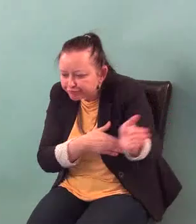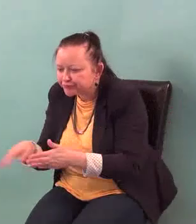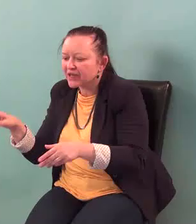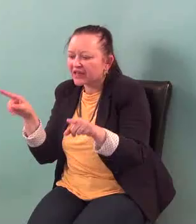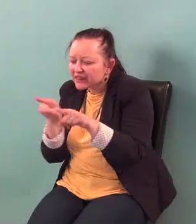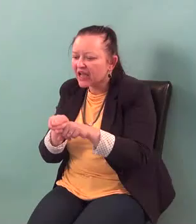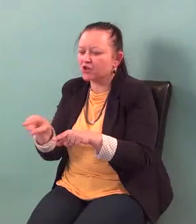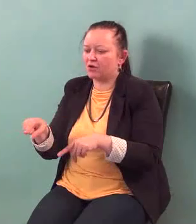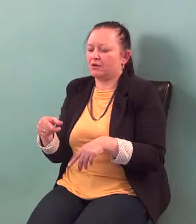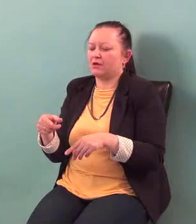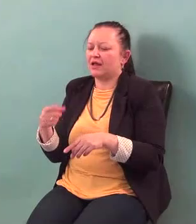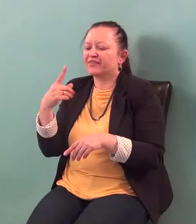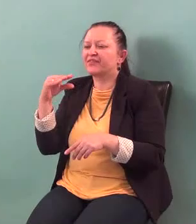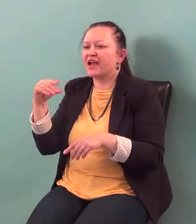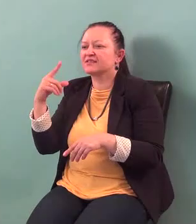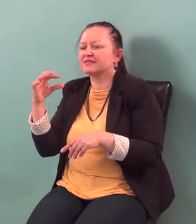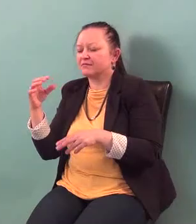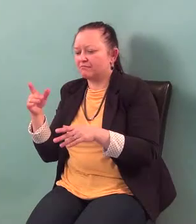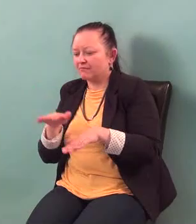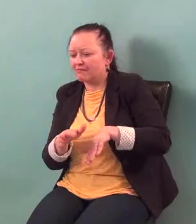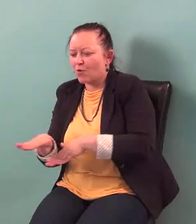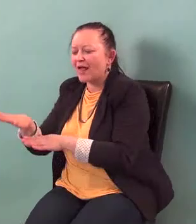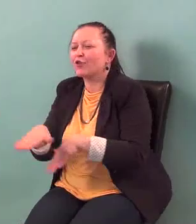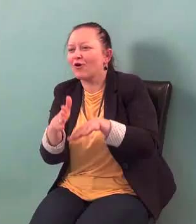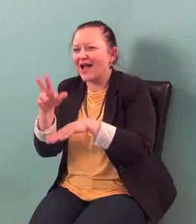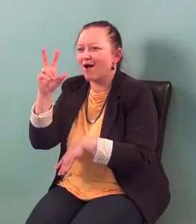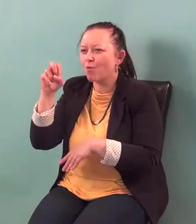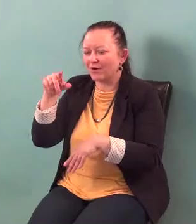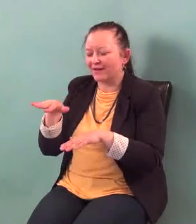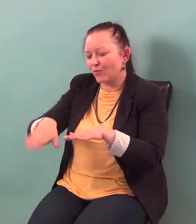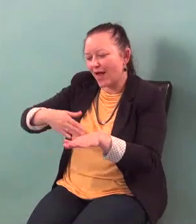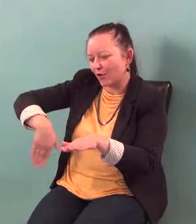Też deskorolka, hulajnoga.